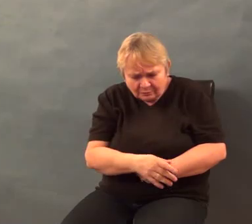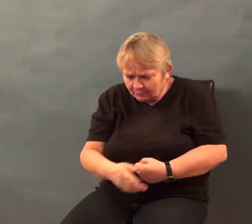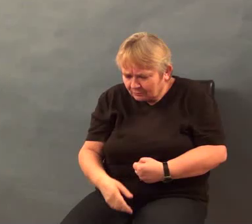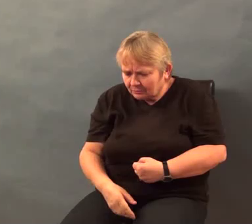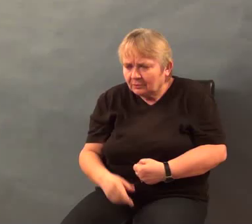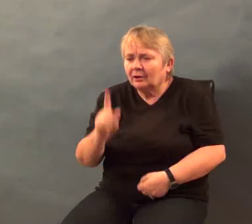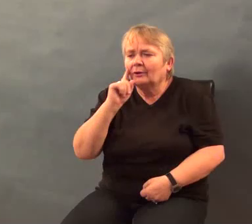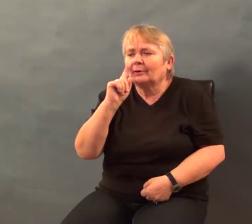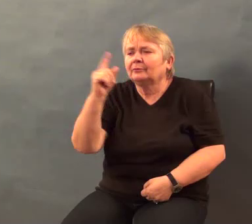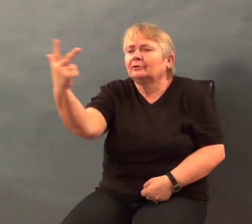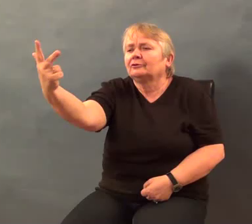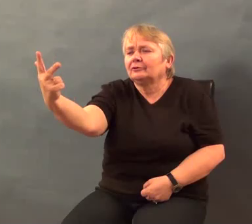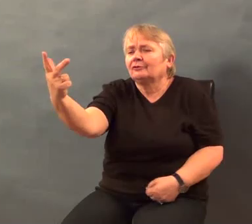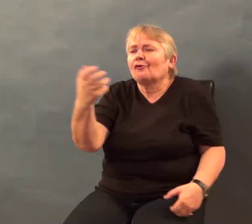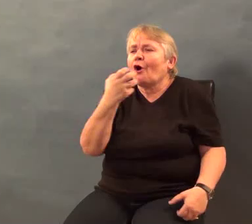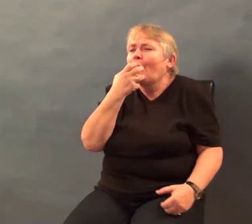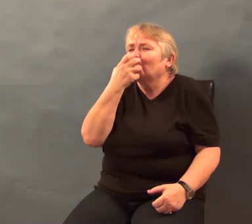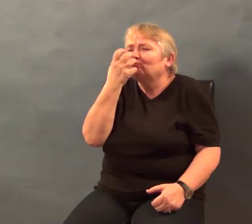Podchodzi trzech chłopców jedzących gruszki.